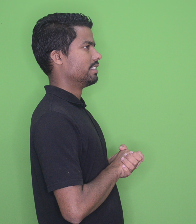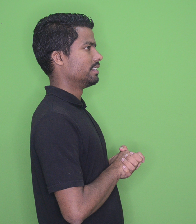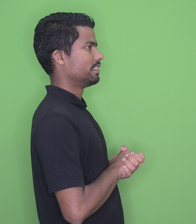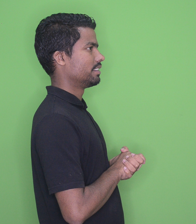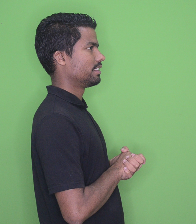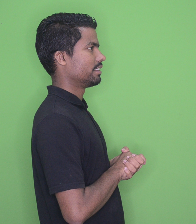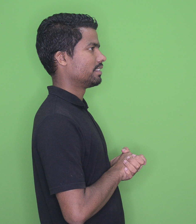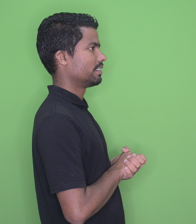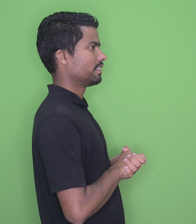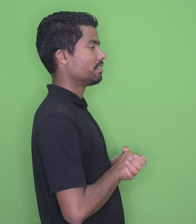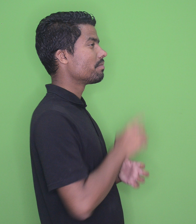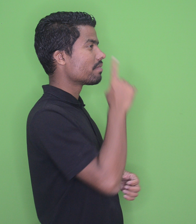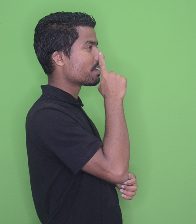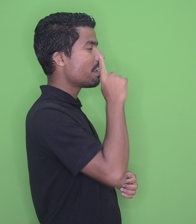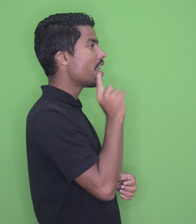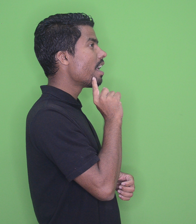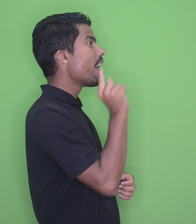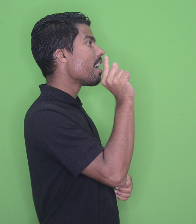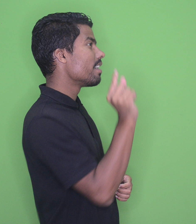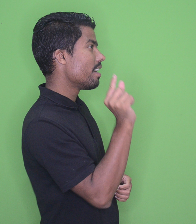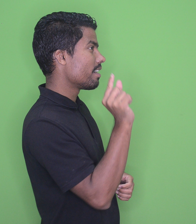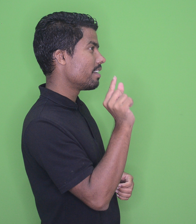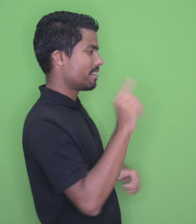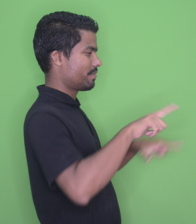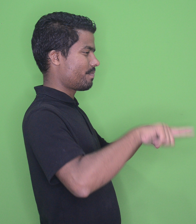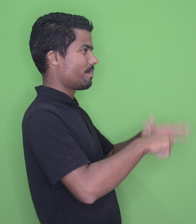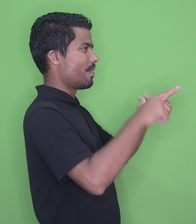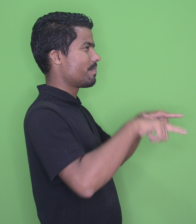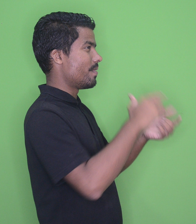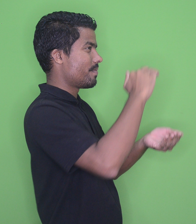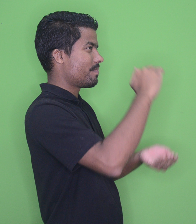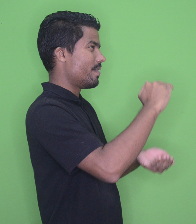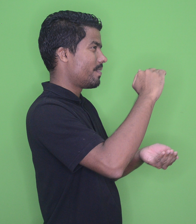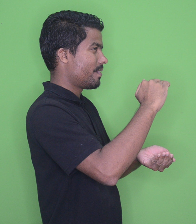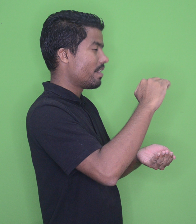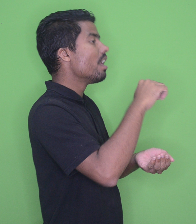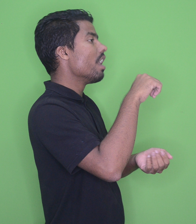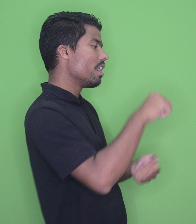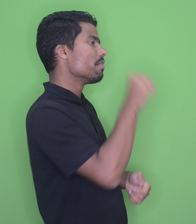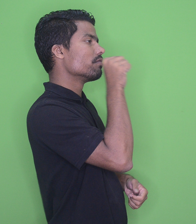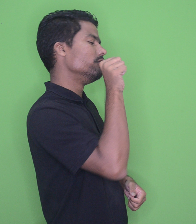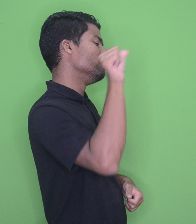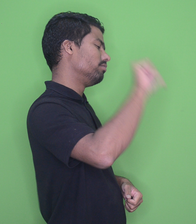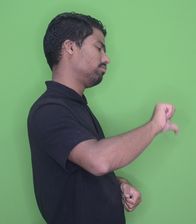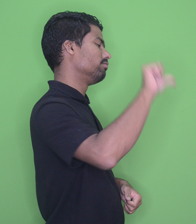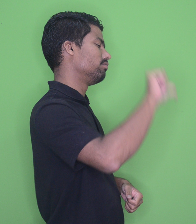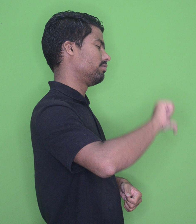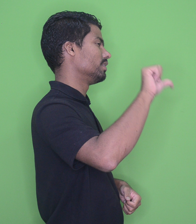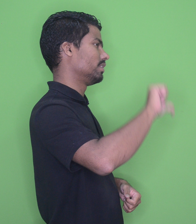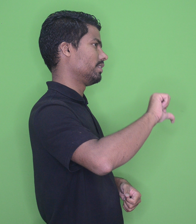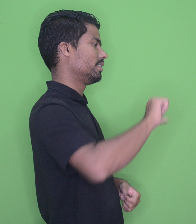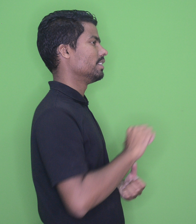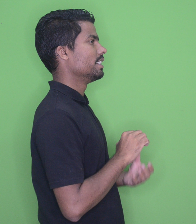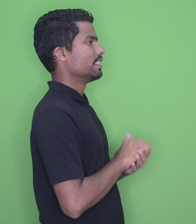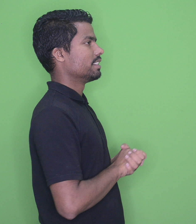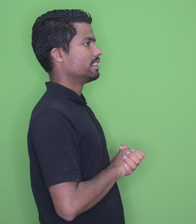aunty is watring plants